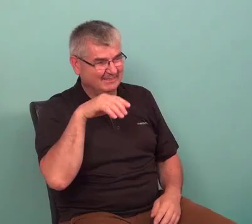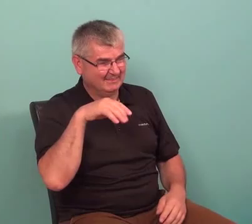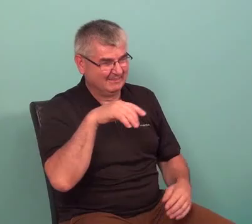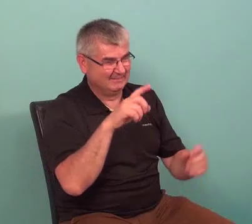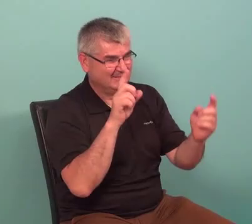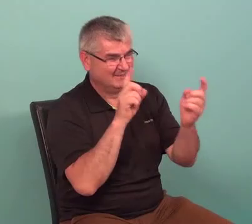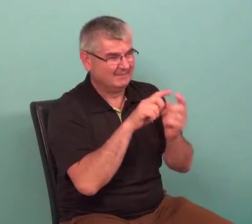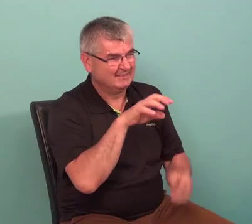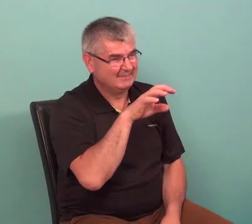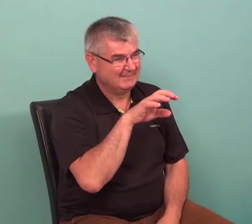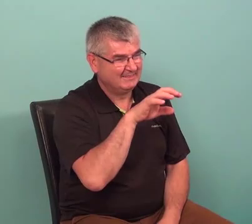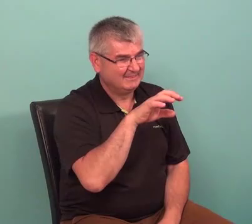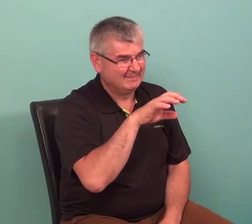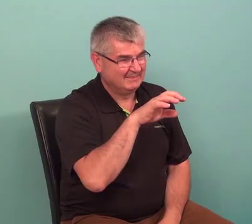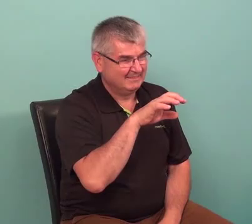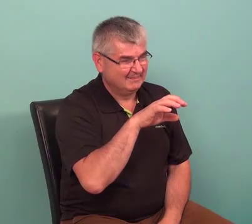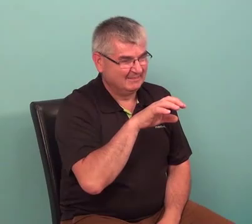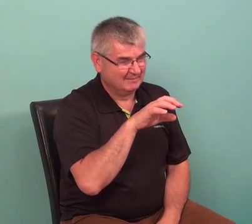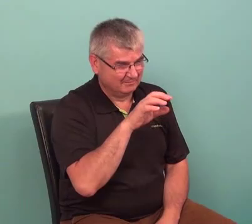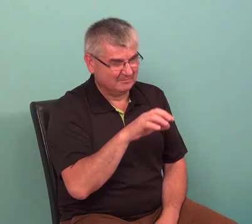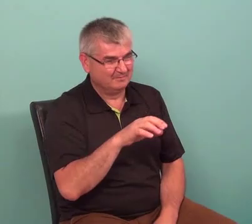Spotykają się, oglądają się.